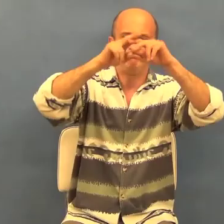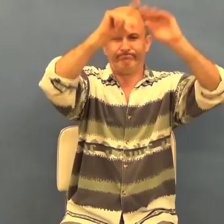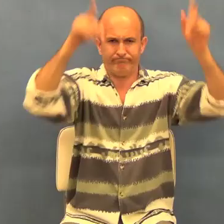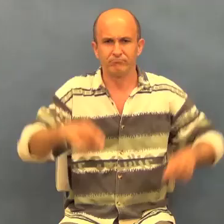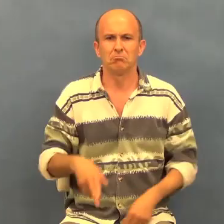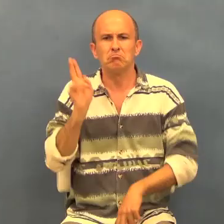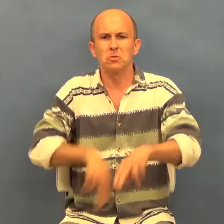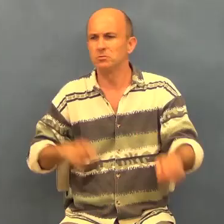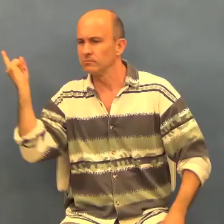Podchodzi policjant.